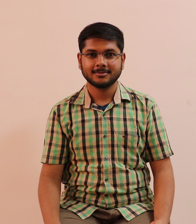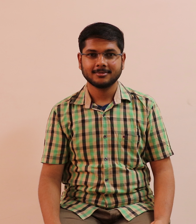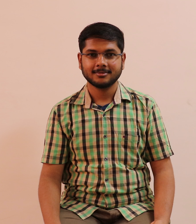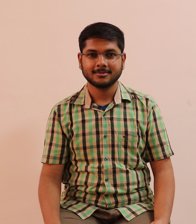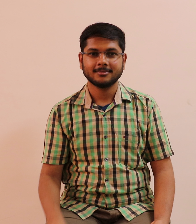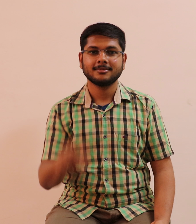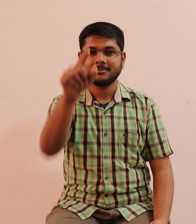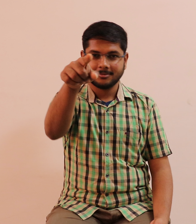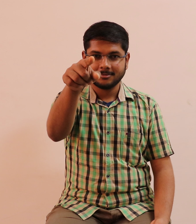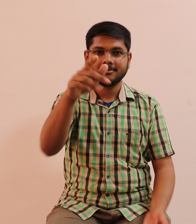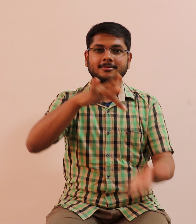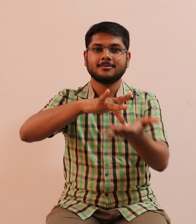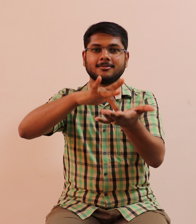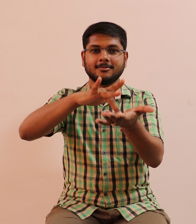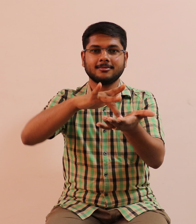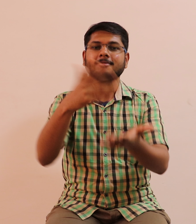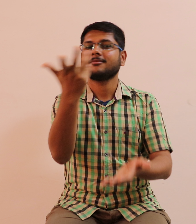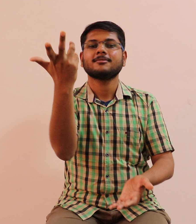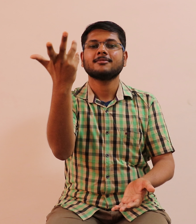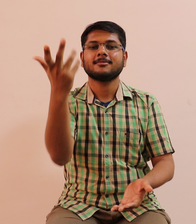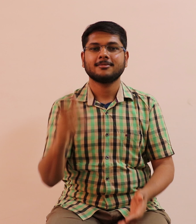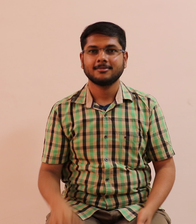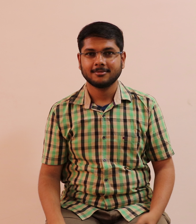where are you from